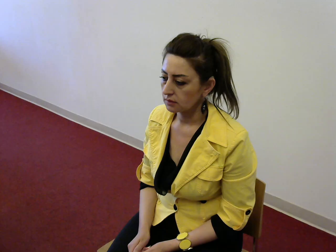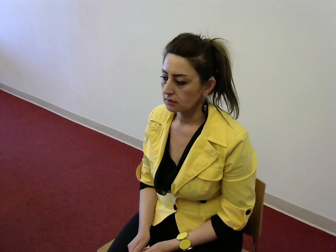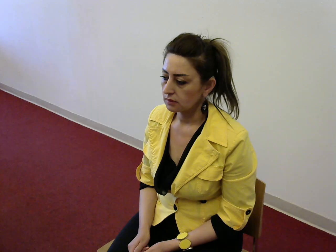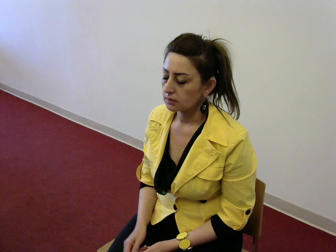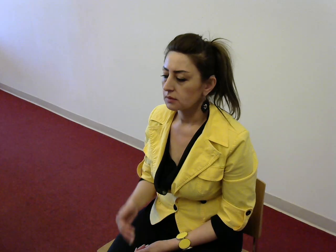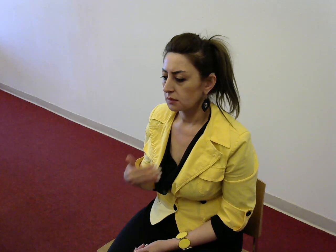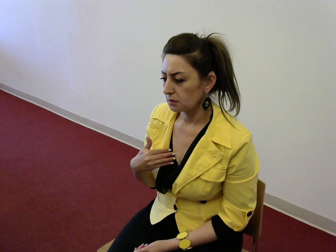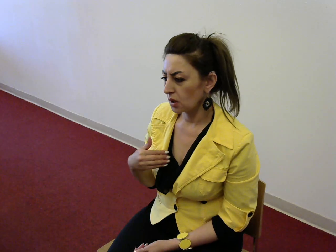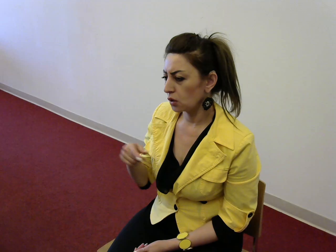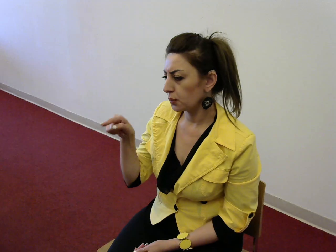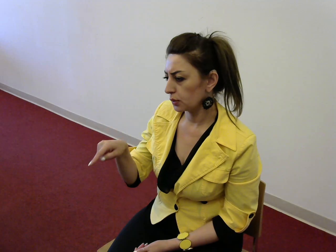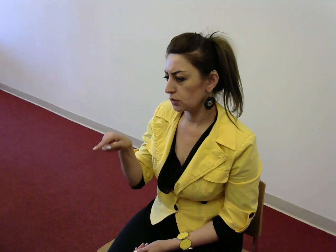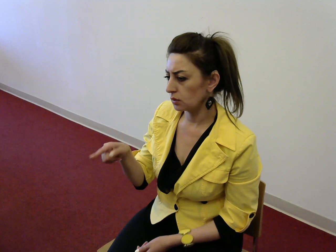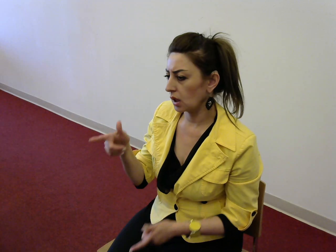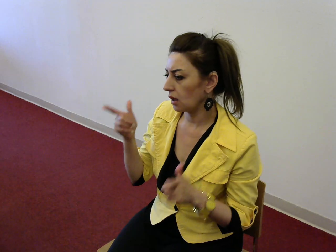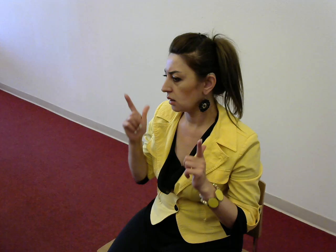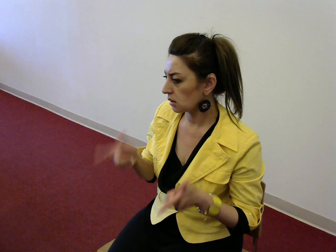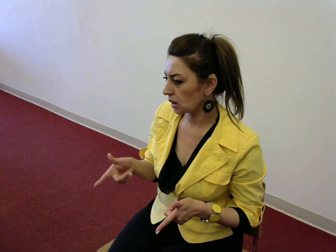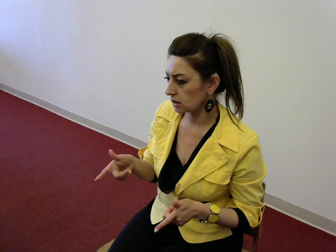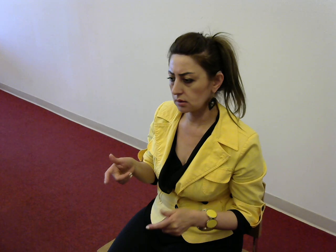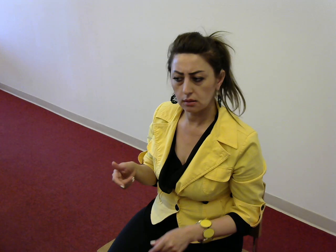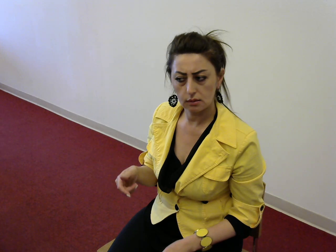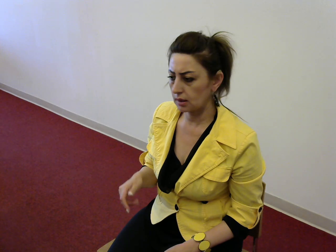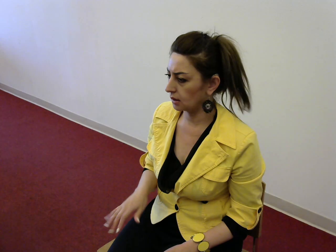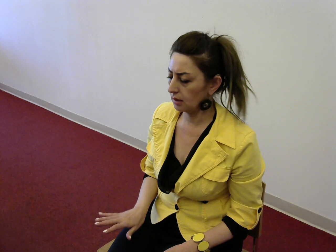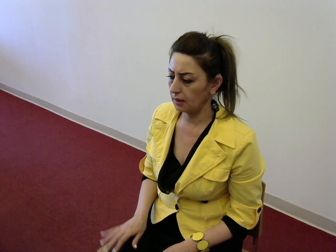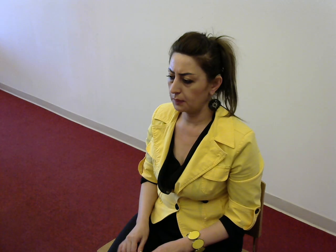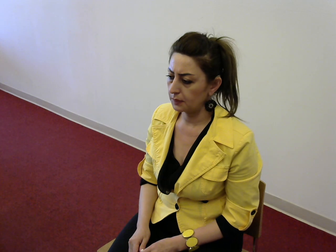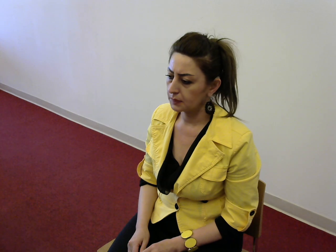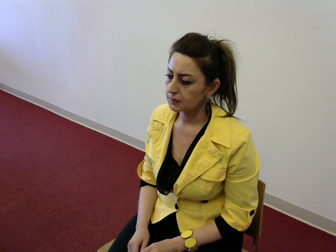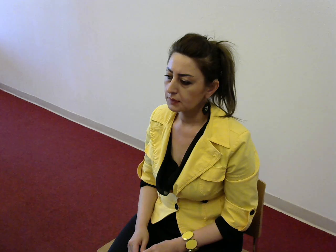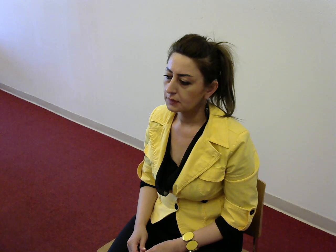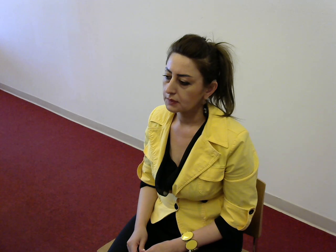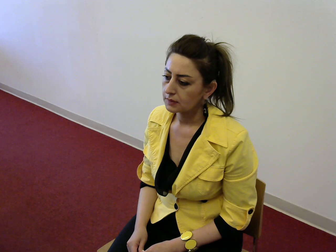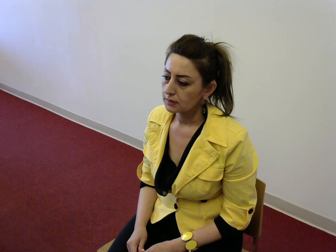Mən bununla razı deyiləm